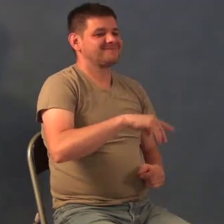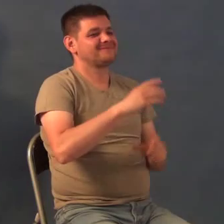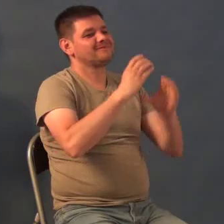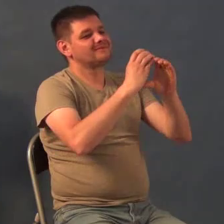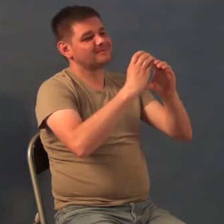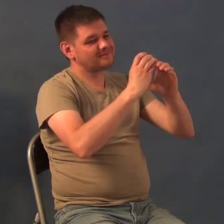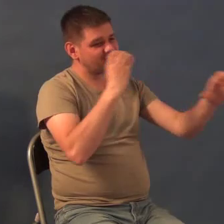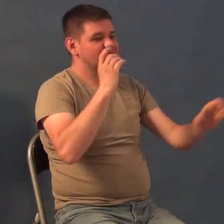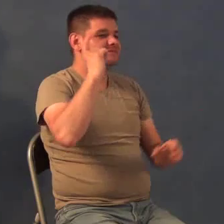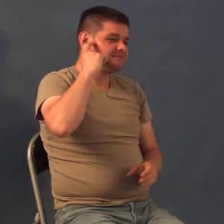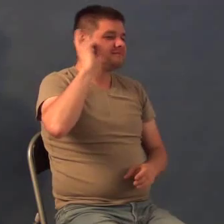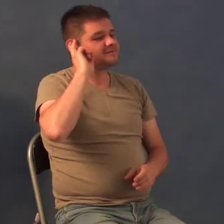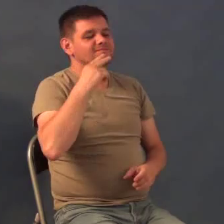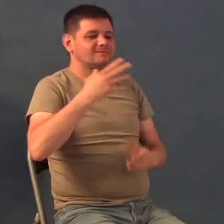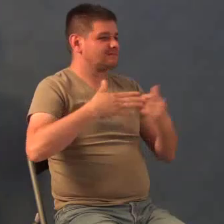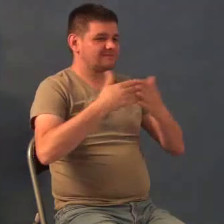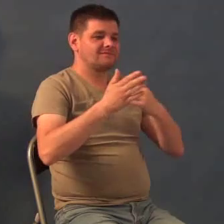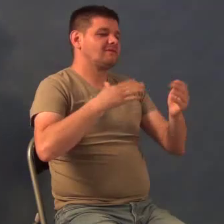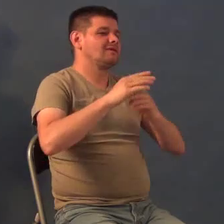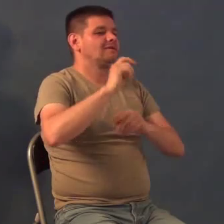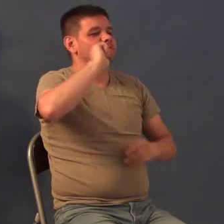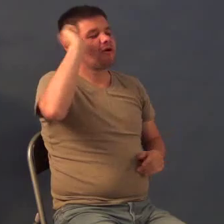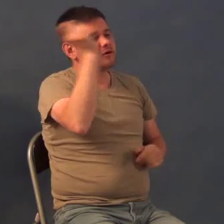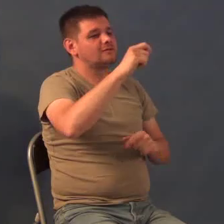Autobus. Słyszący, głusi i słabosłyszący jadą w podróż.